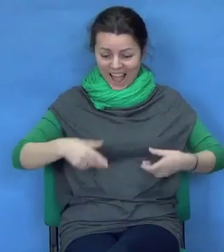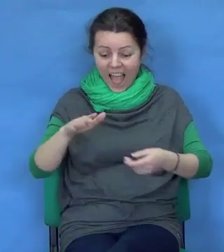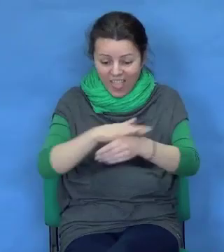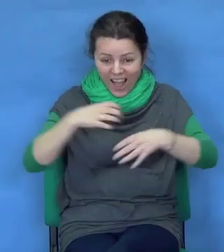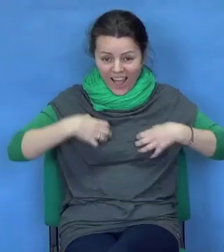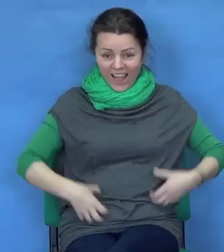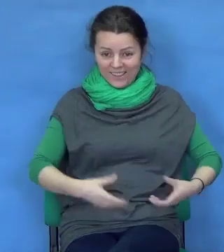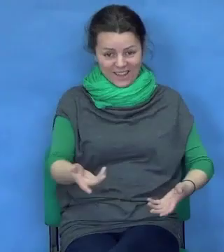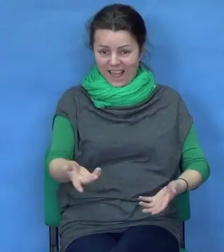Nie są nadzy.